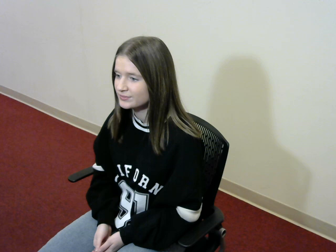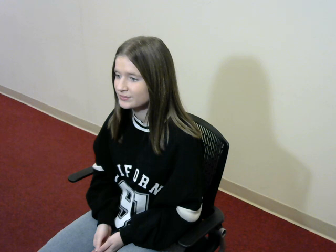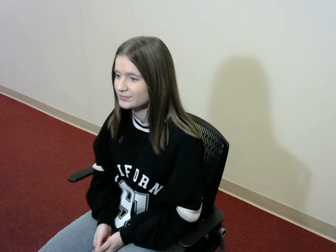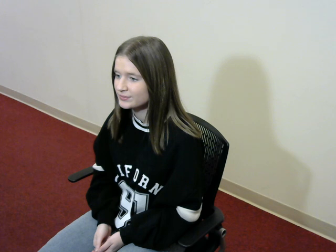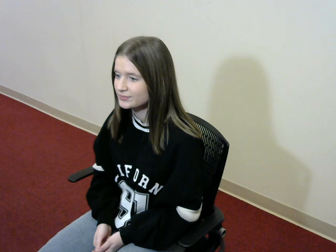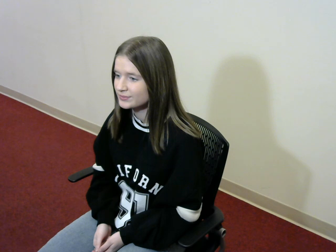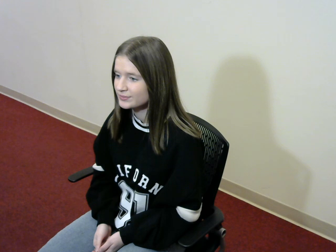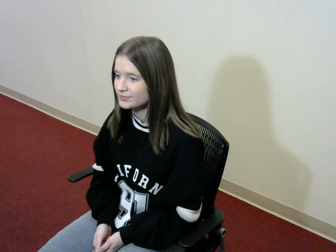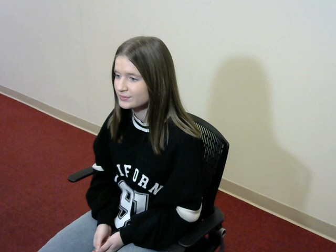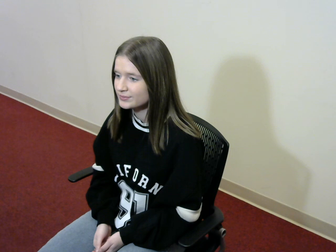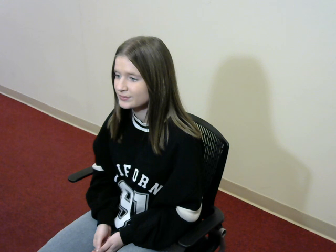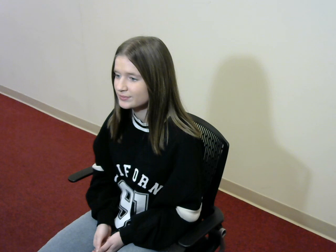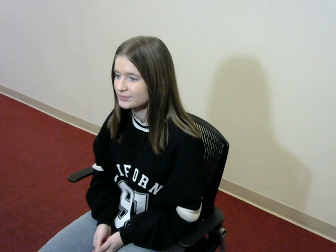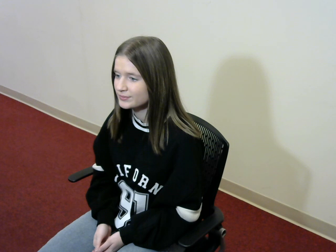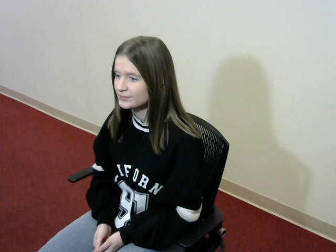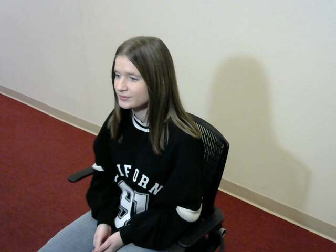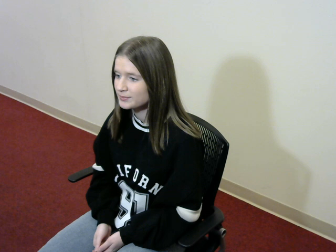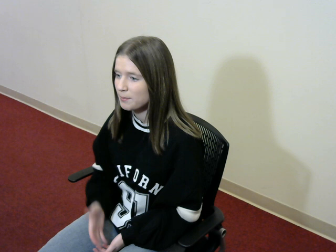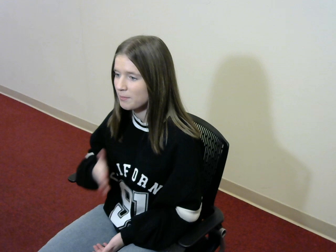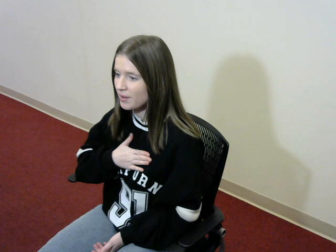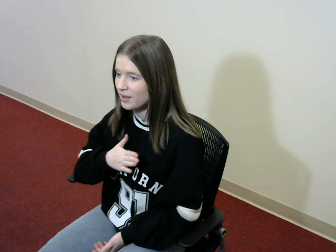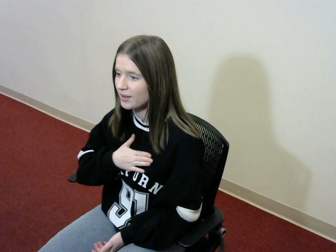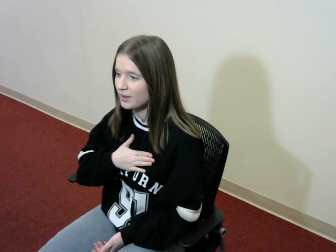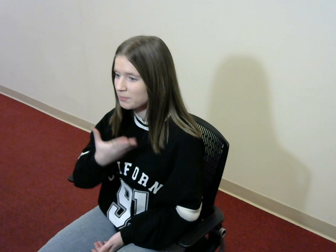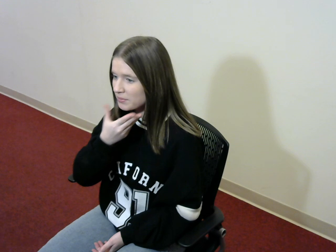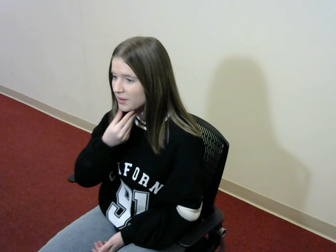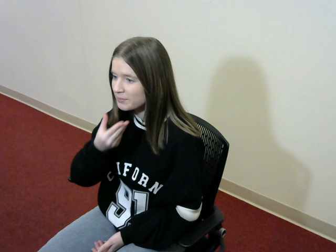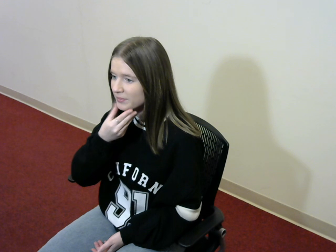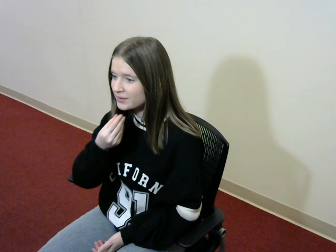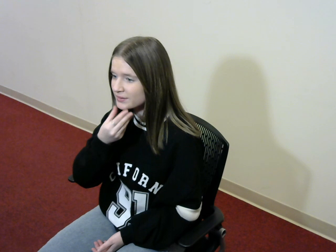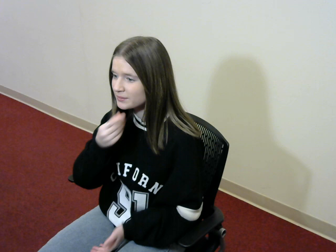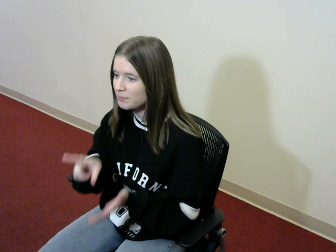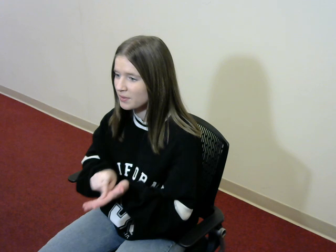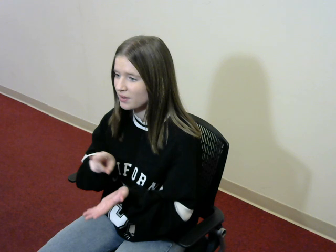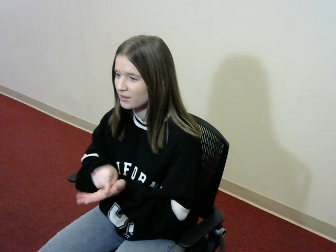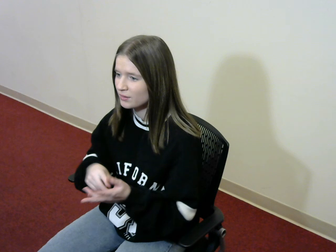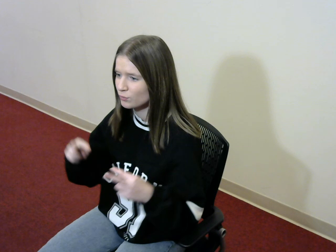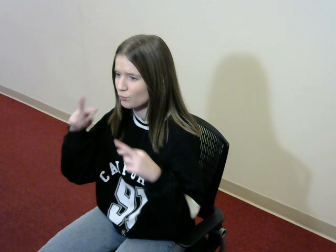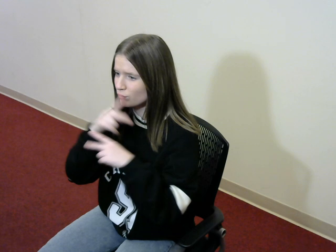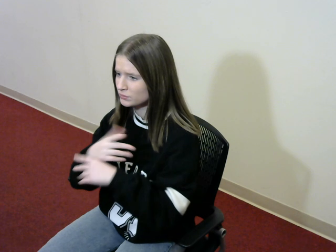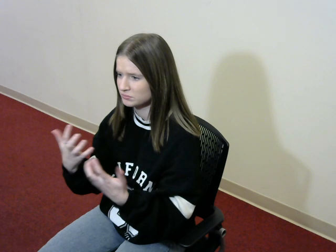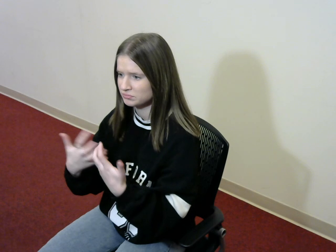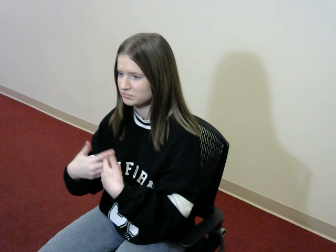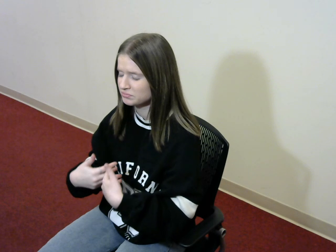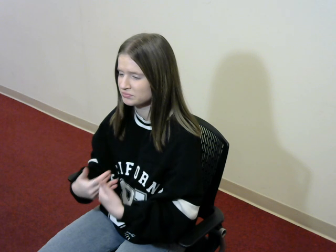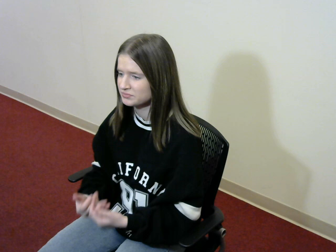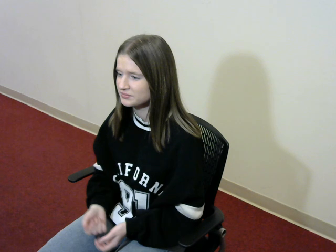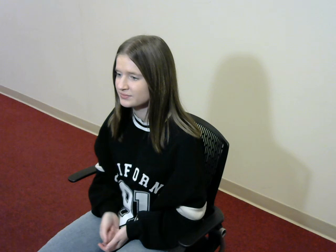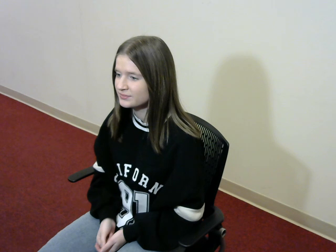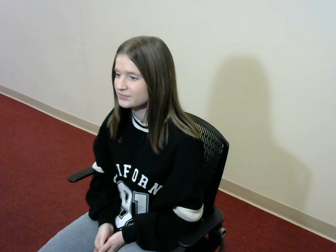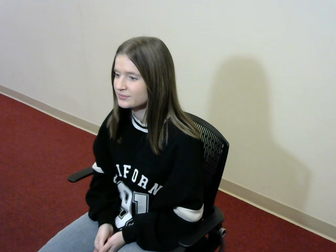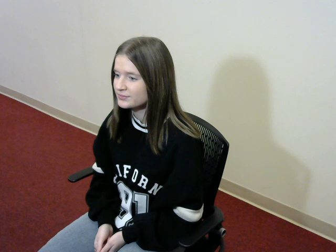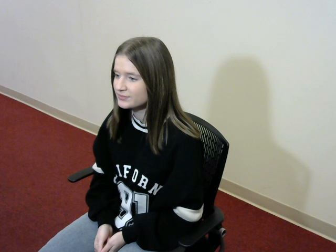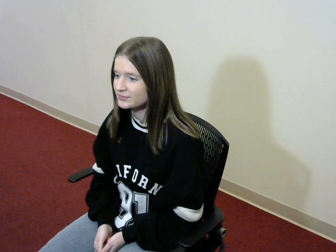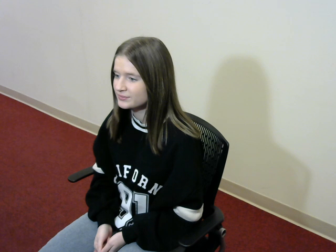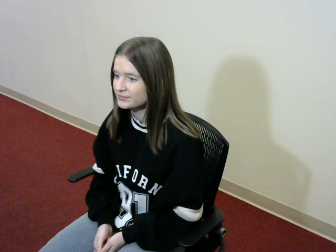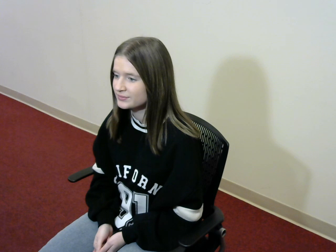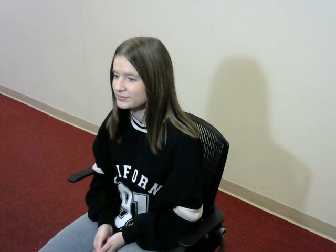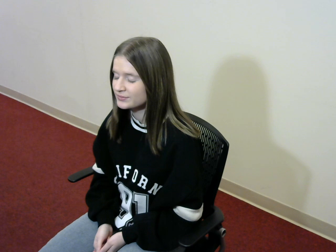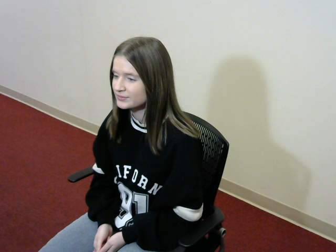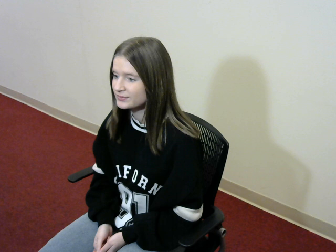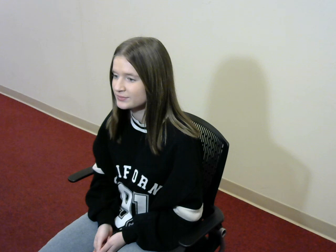Mənim babamın pensiyasını səhv hesablayıblar